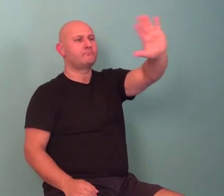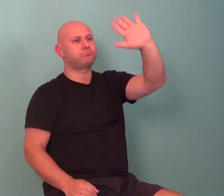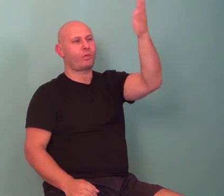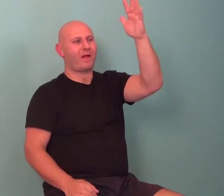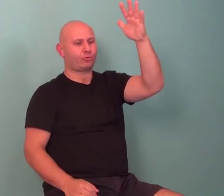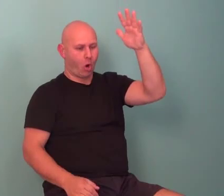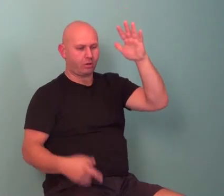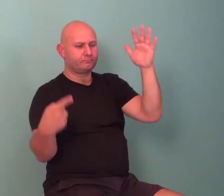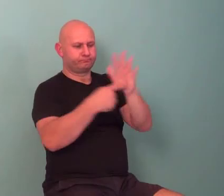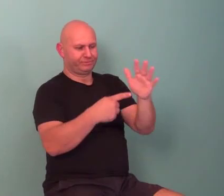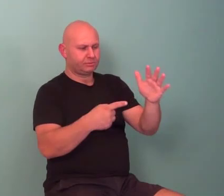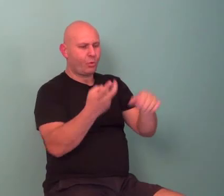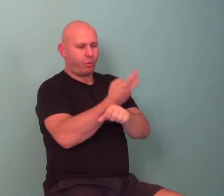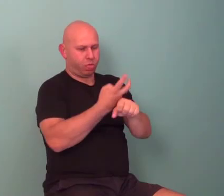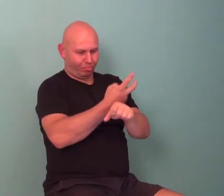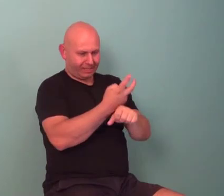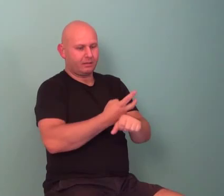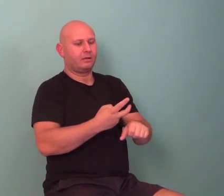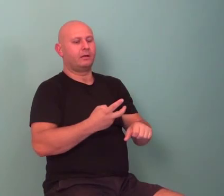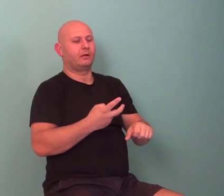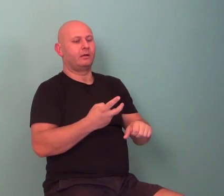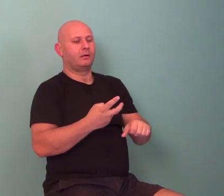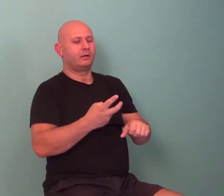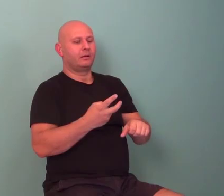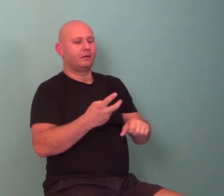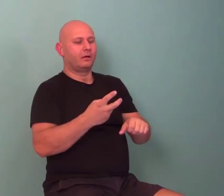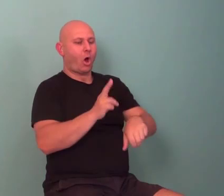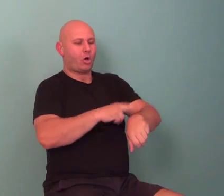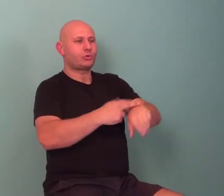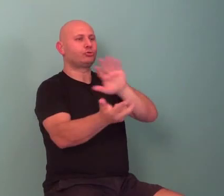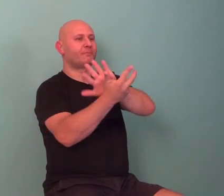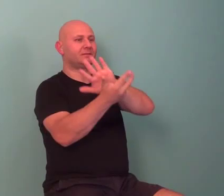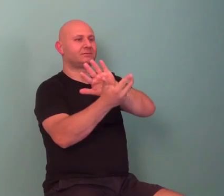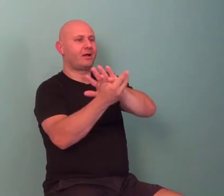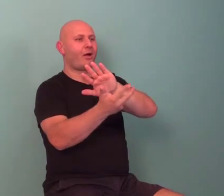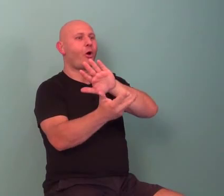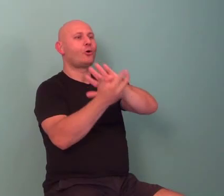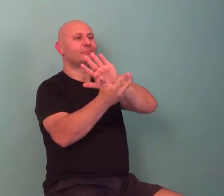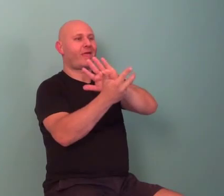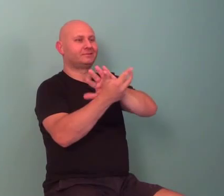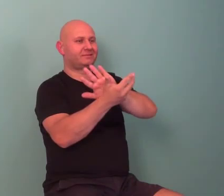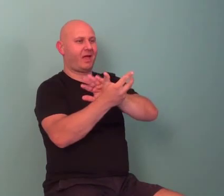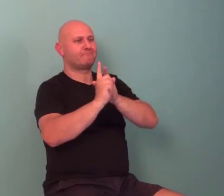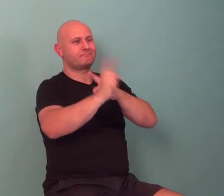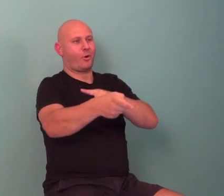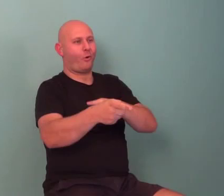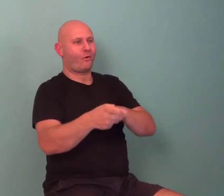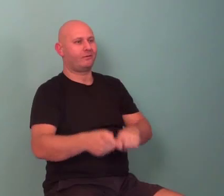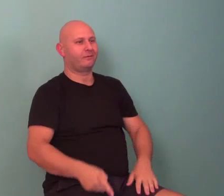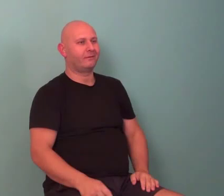Piątego lutego po godzinie osiemnastej.